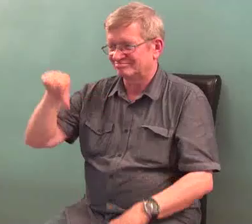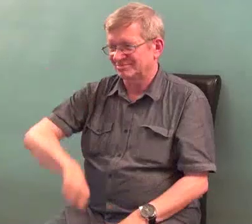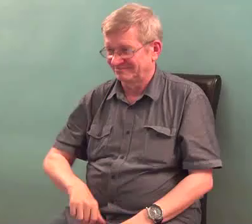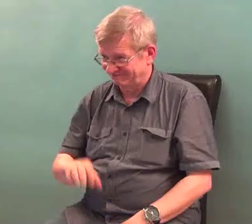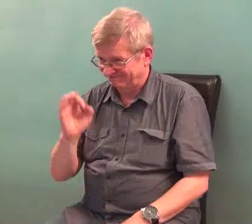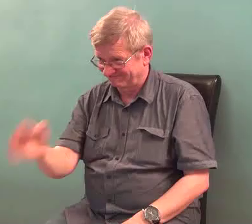Dobrze.